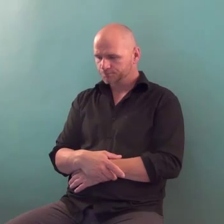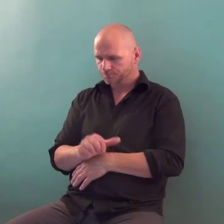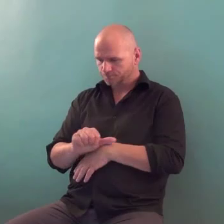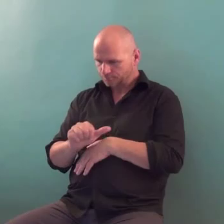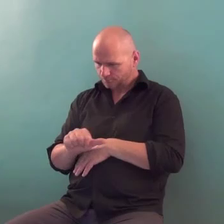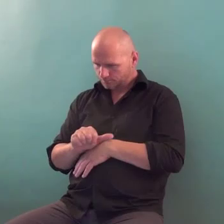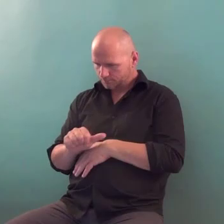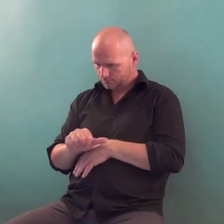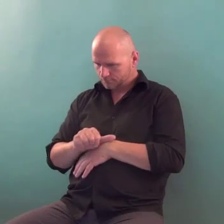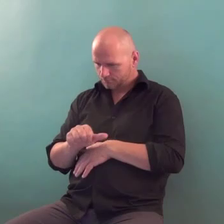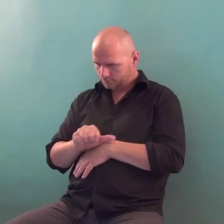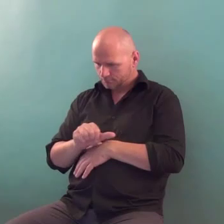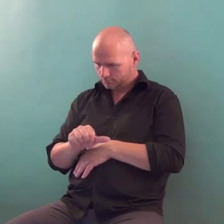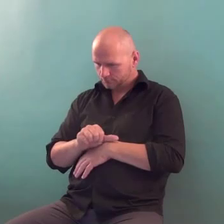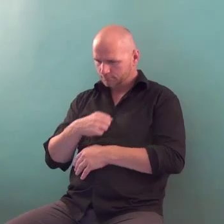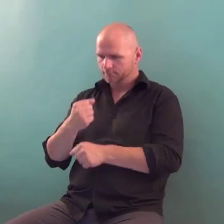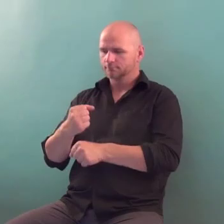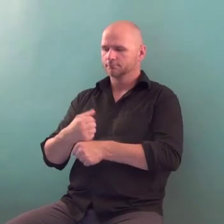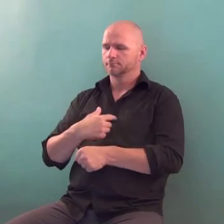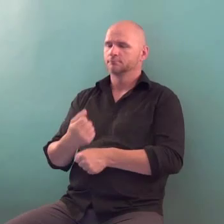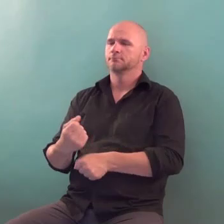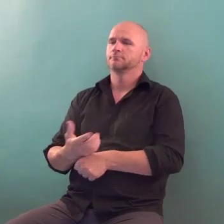Jedenastego... ja pracuję.